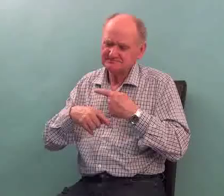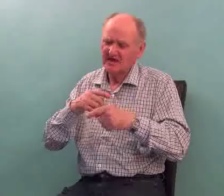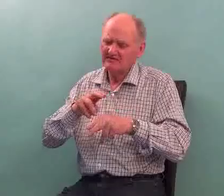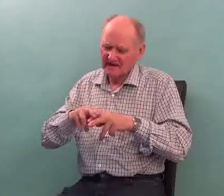Narzędzia.